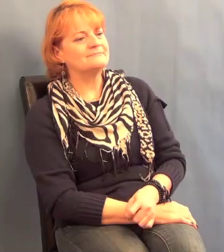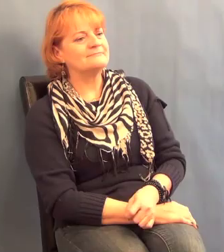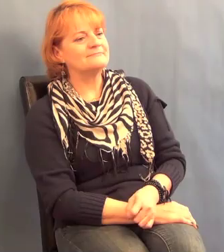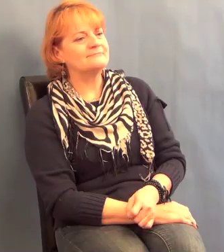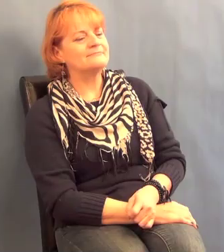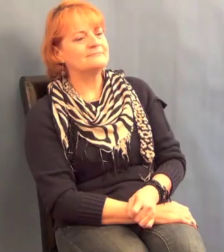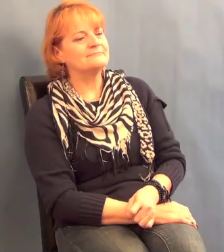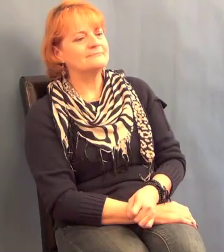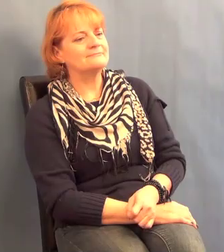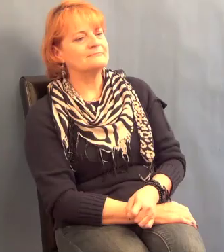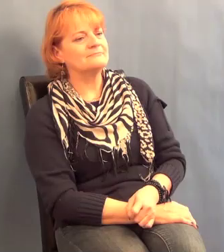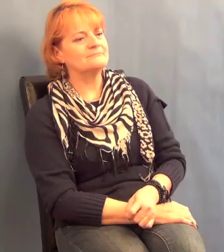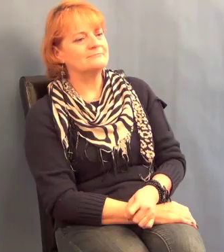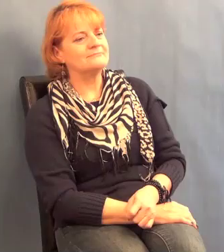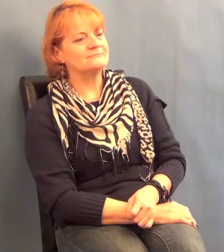Kto to był ten drugi...? Kot, Miki?